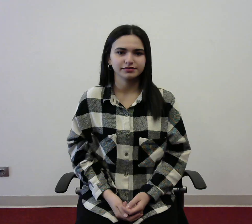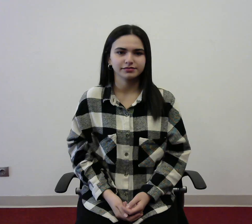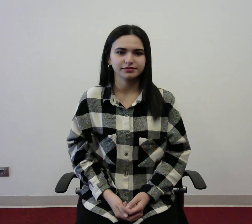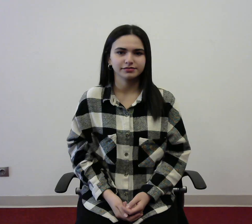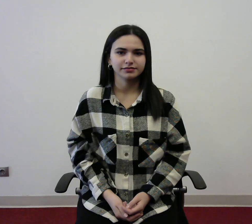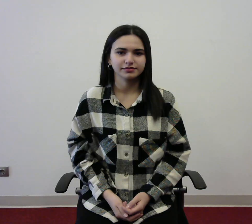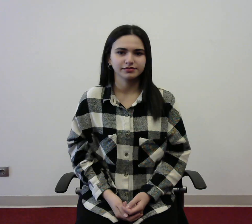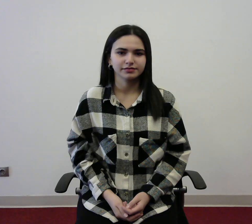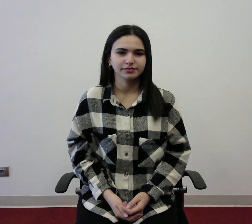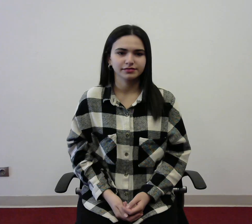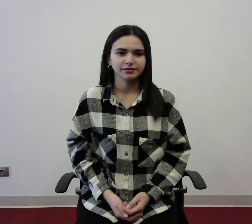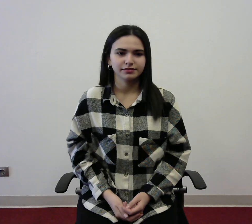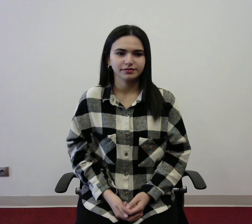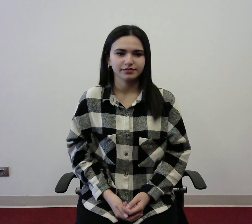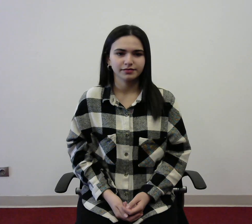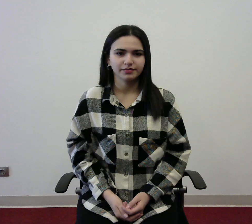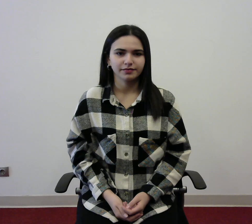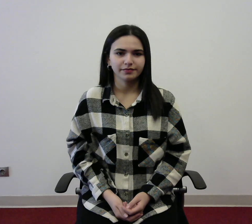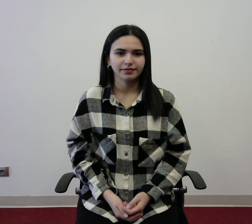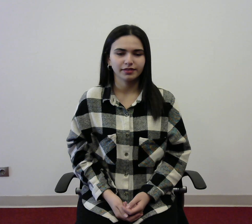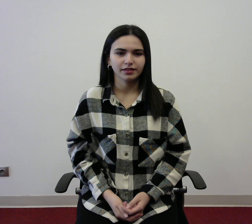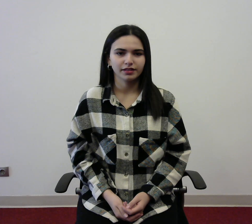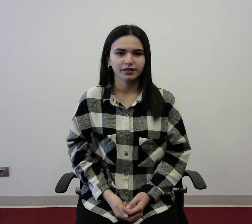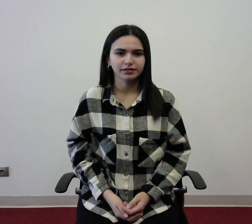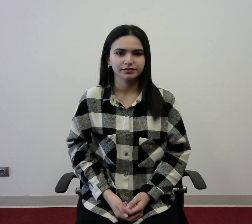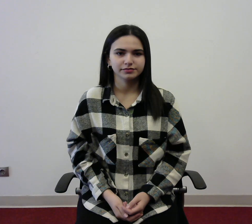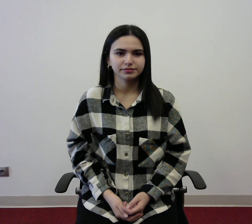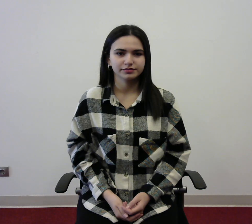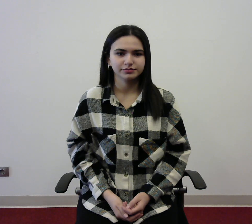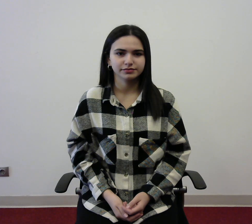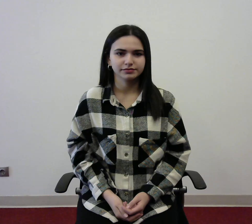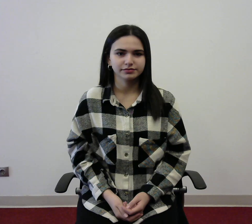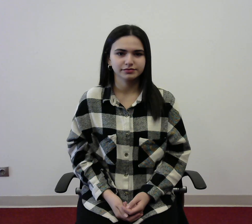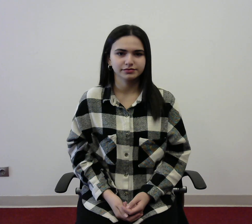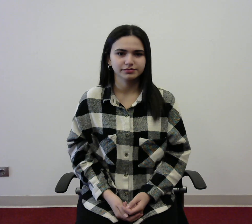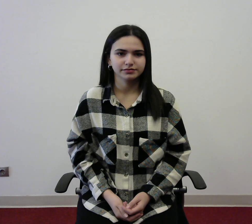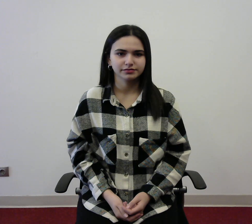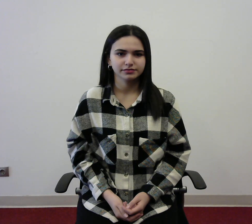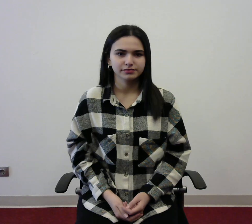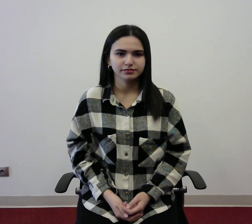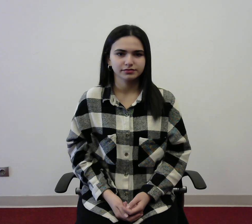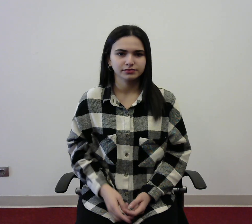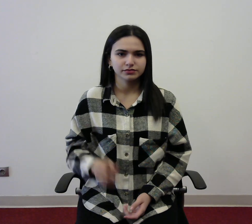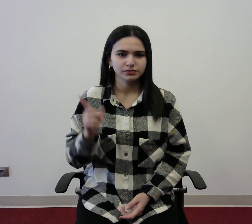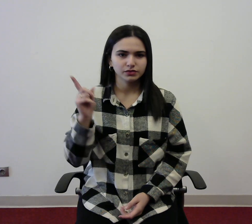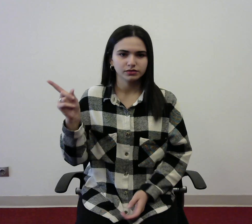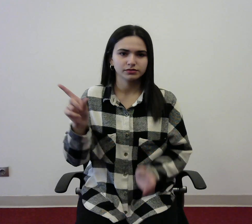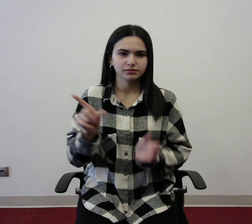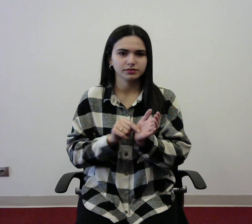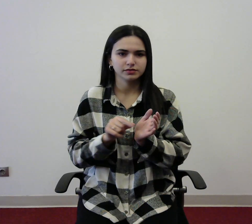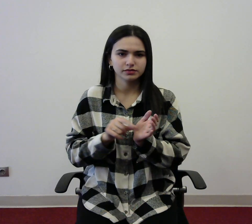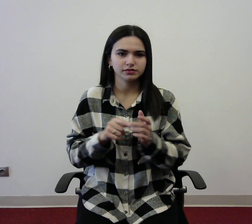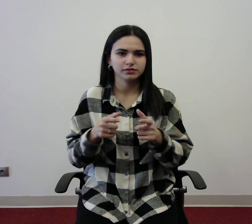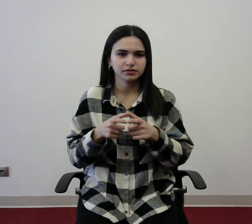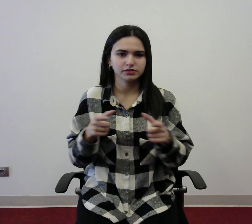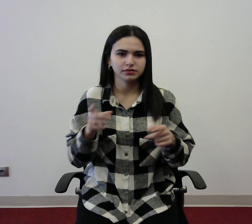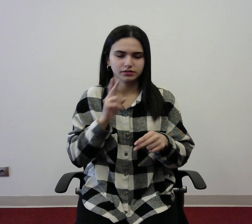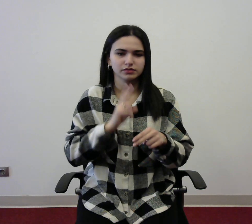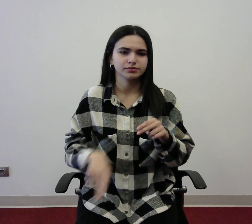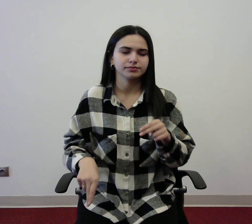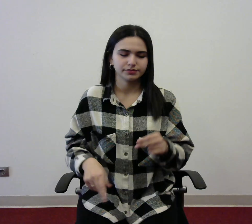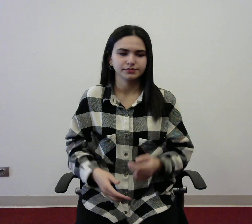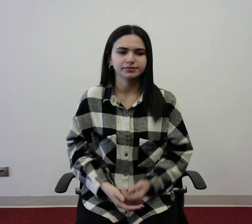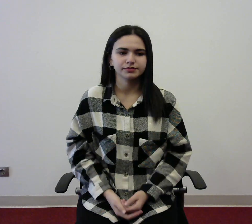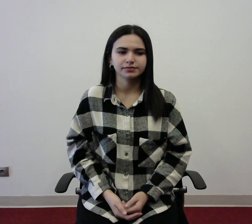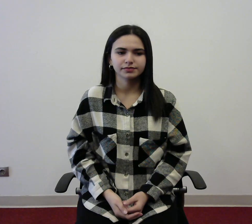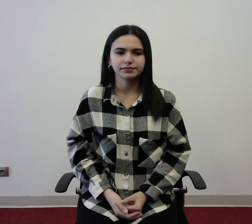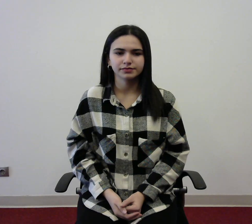O pensiya kartını itirib